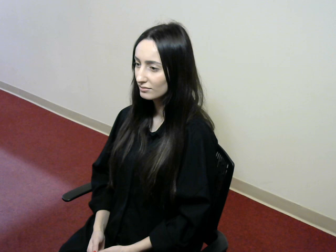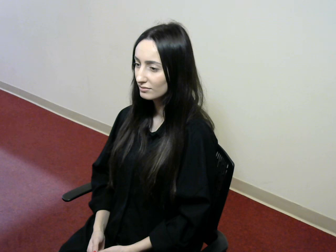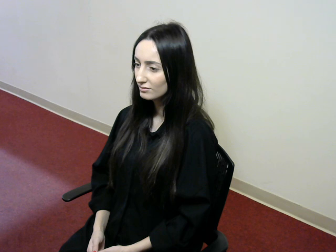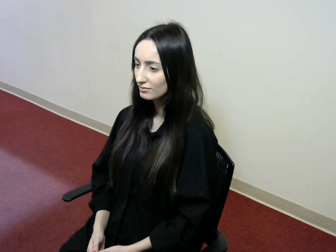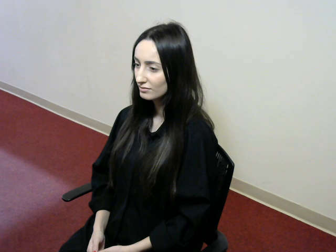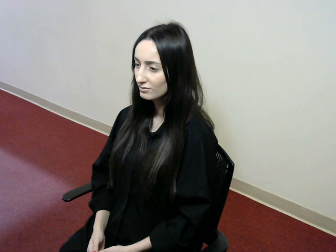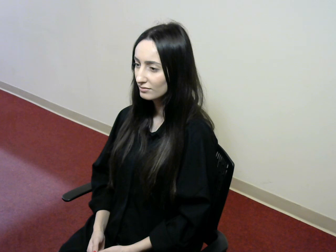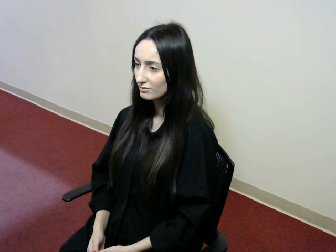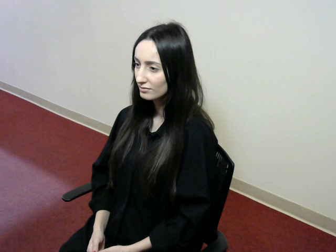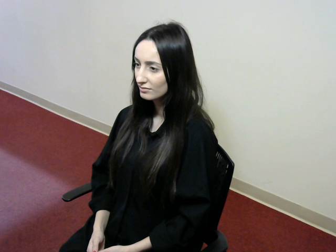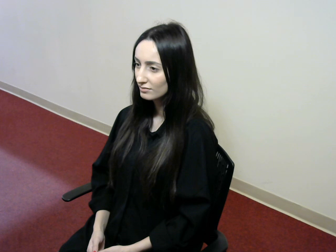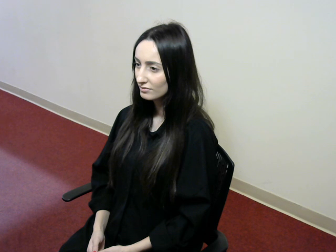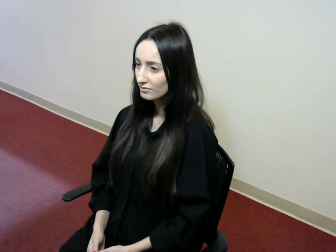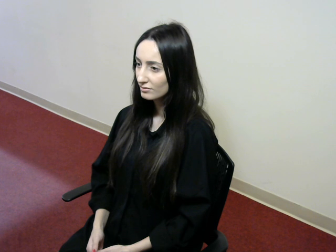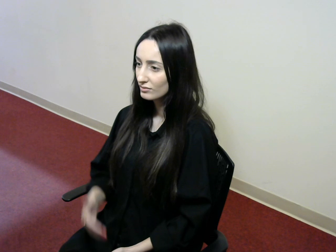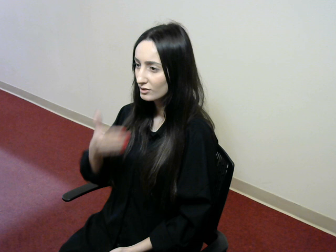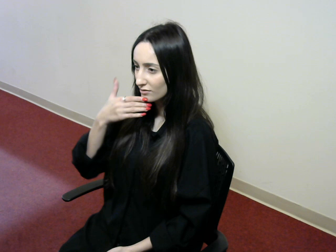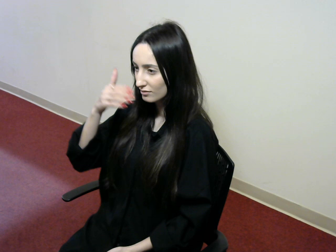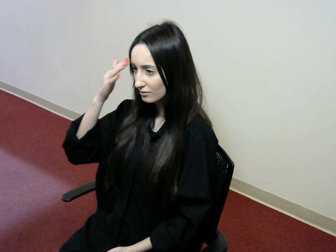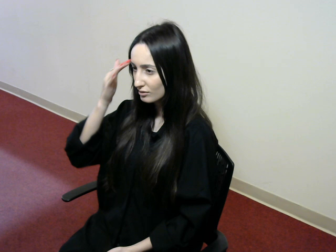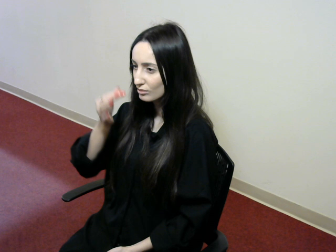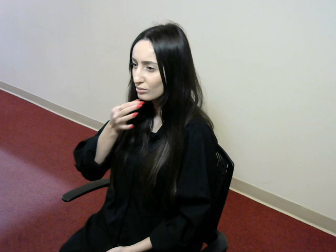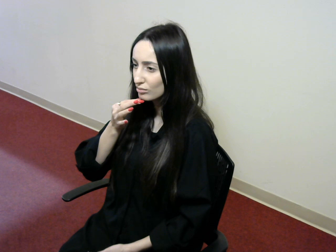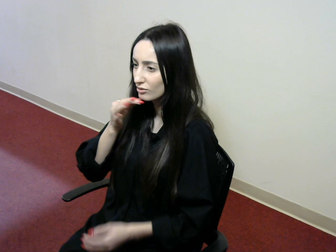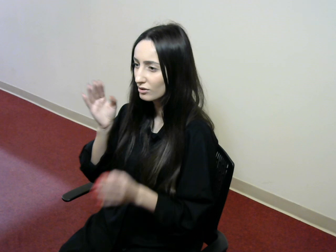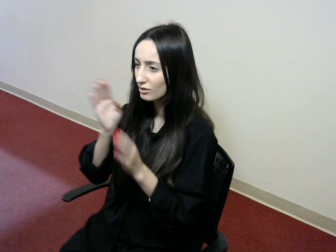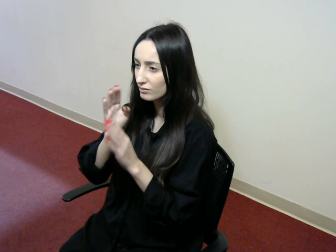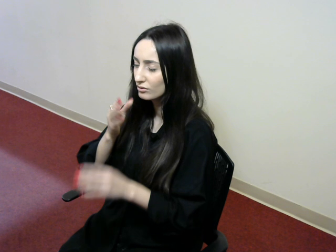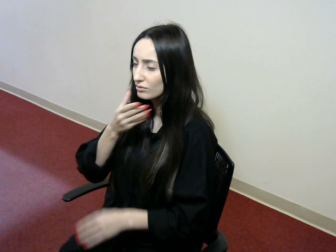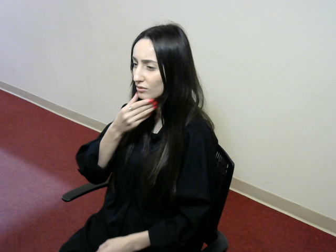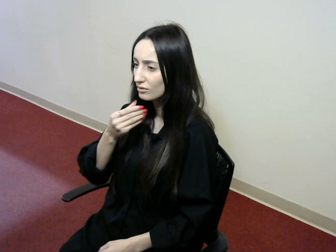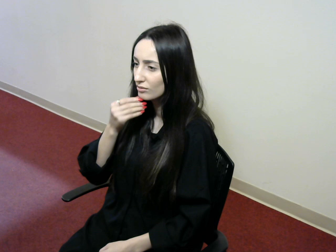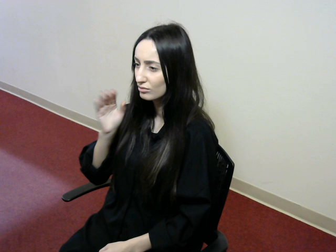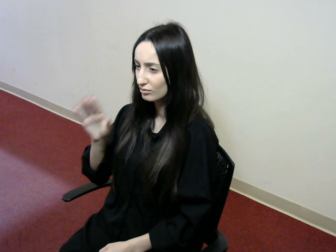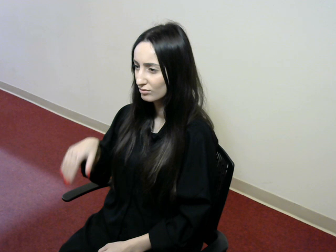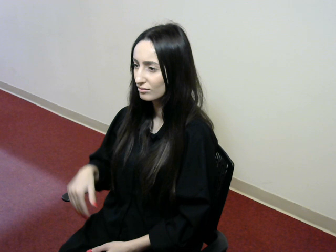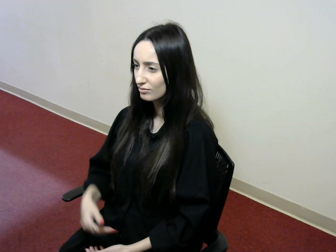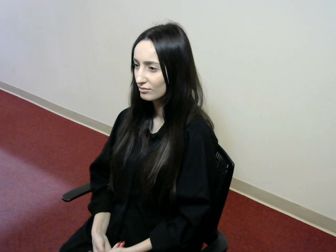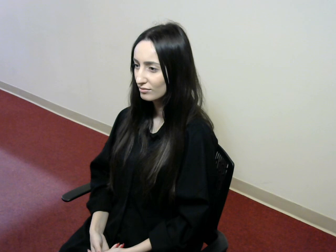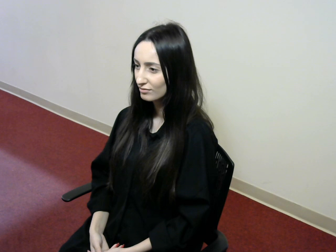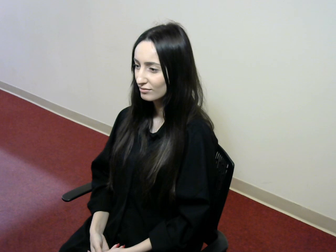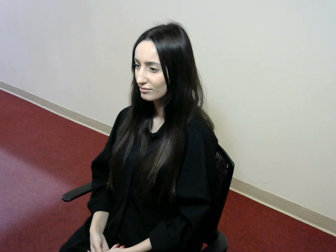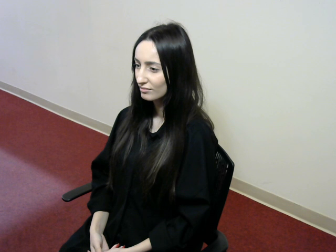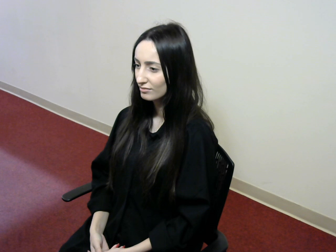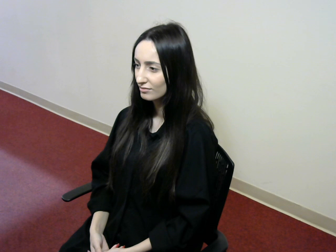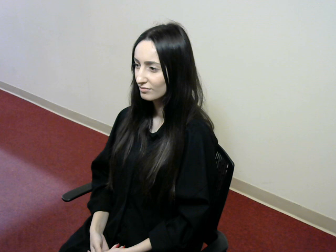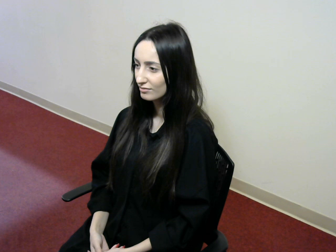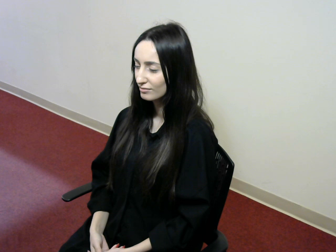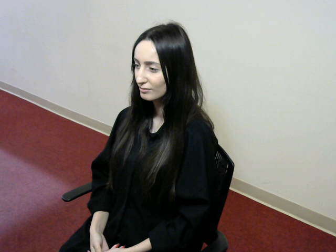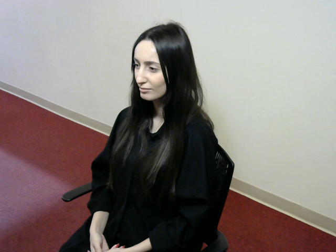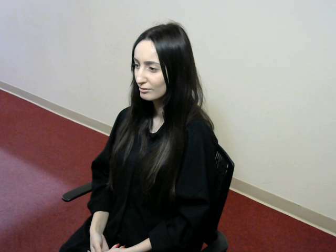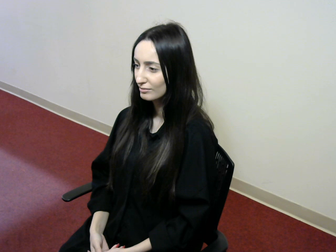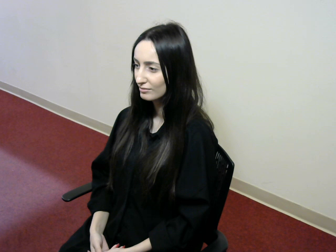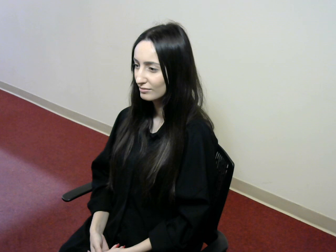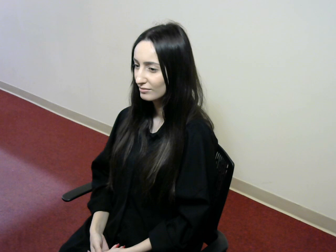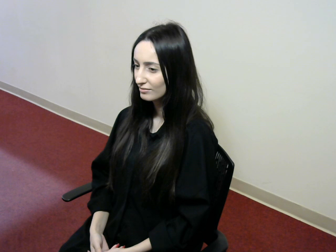Yazda havalar qəşəng olur